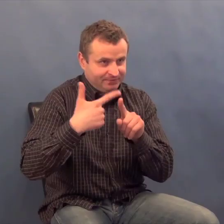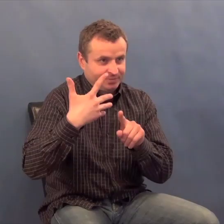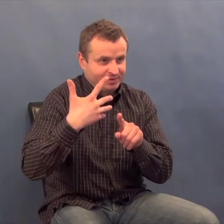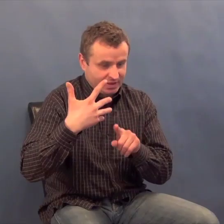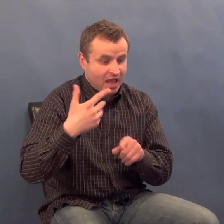Dwudziesty piąty.